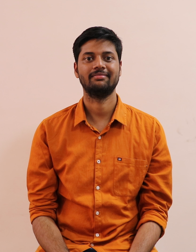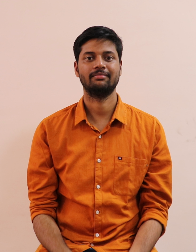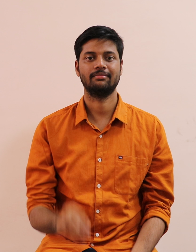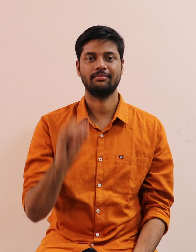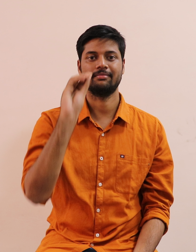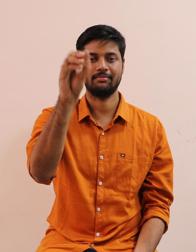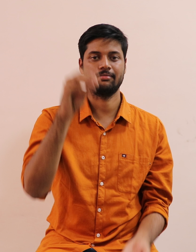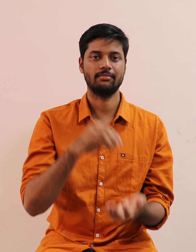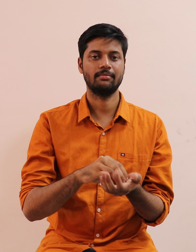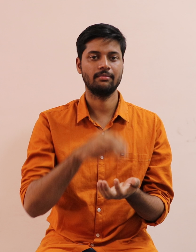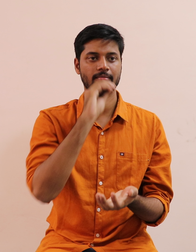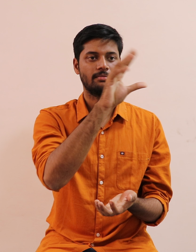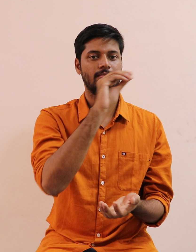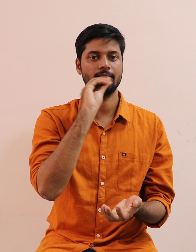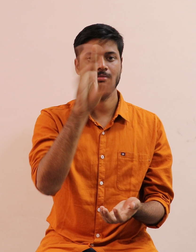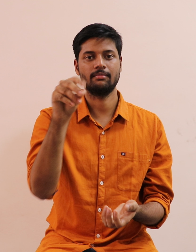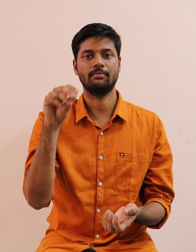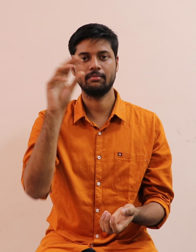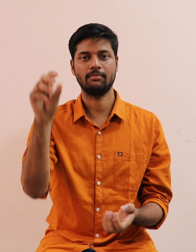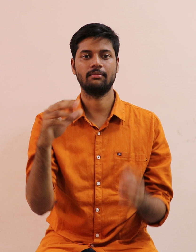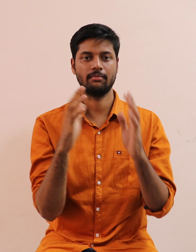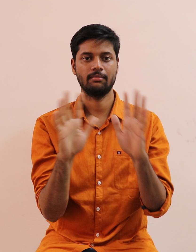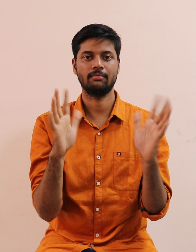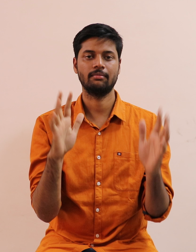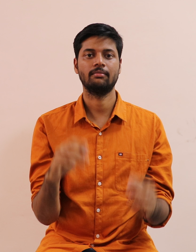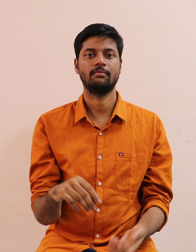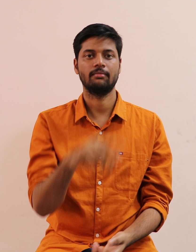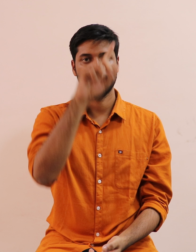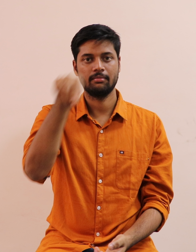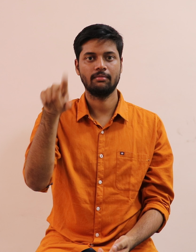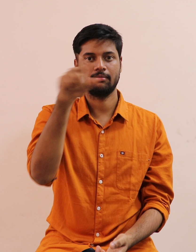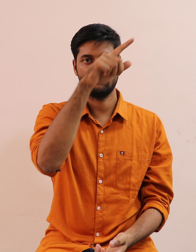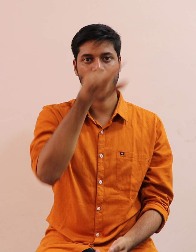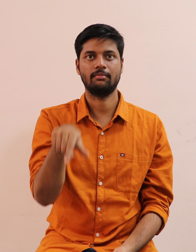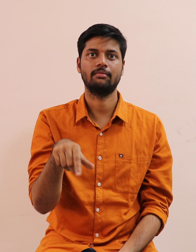serve the food